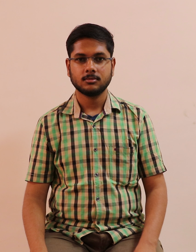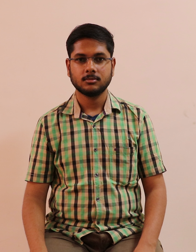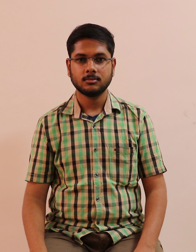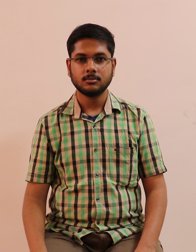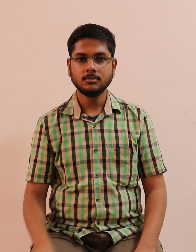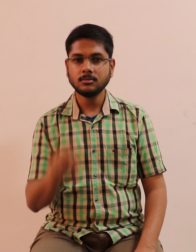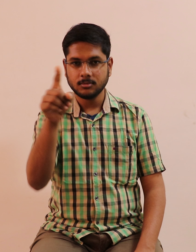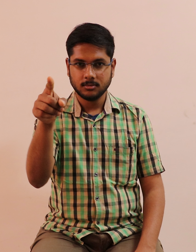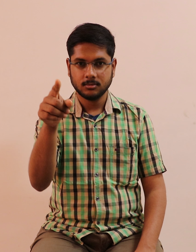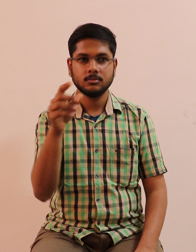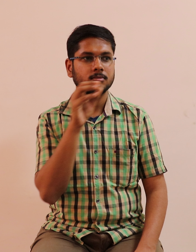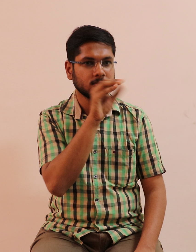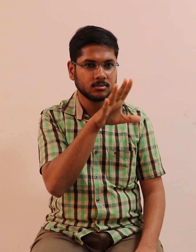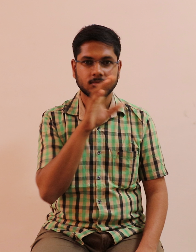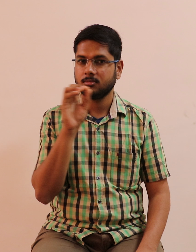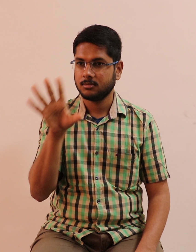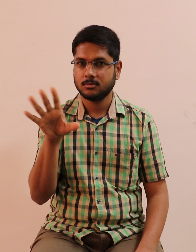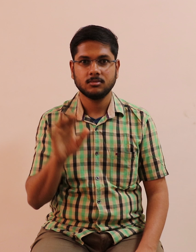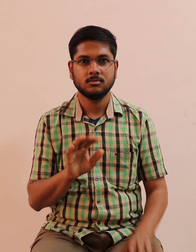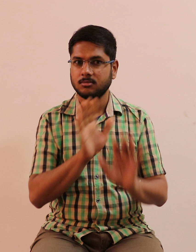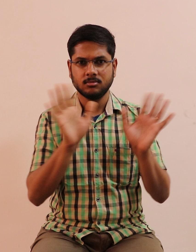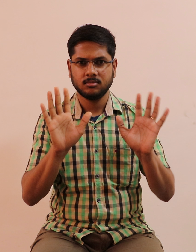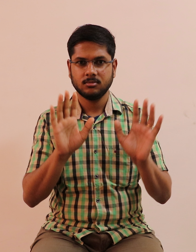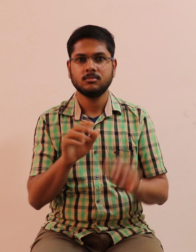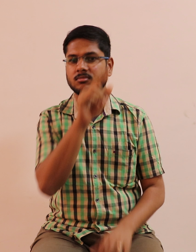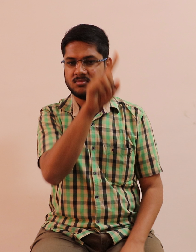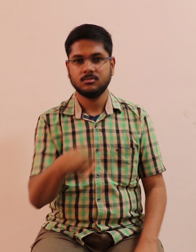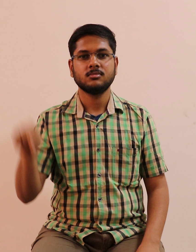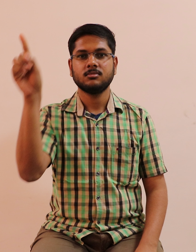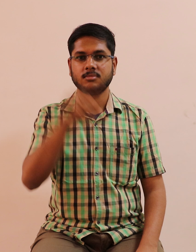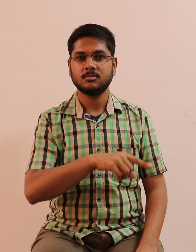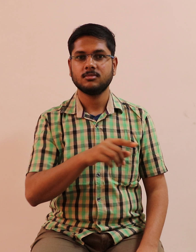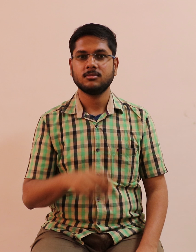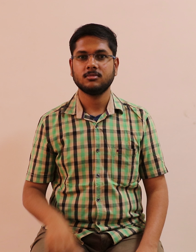do not abuse him